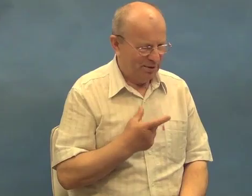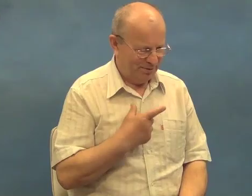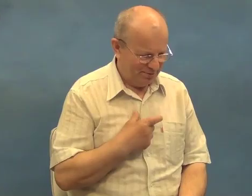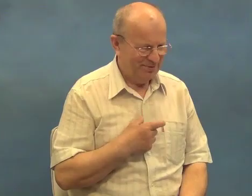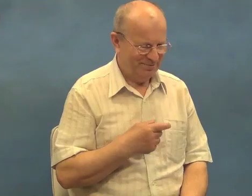Aha.